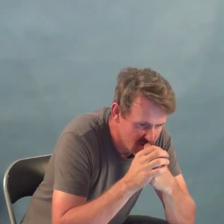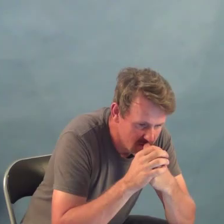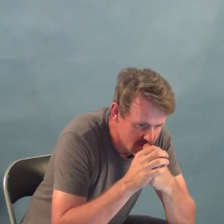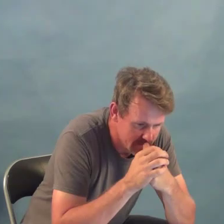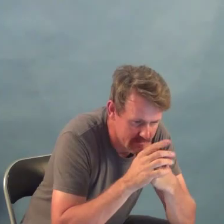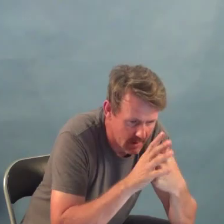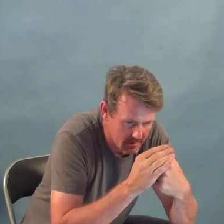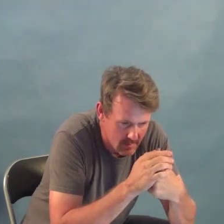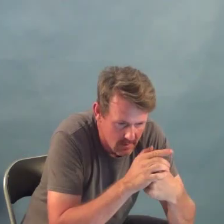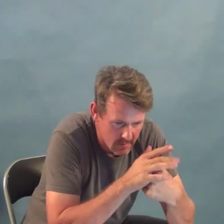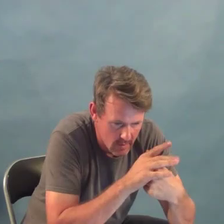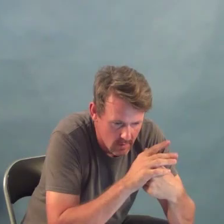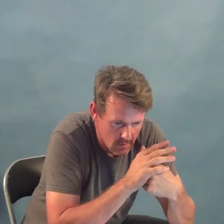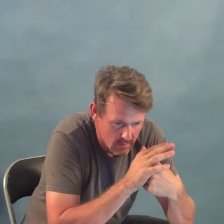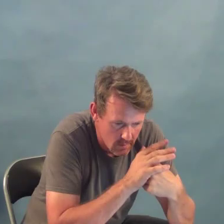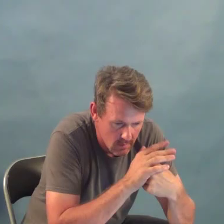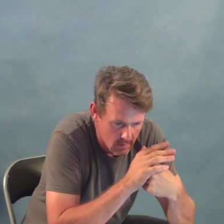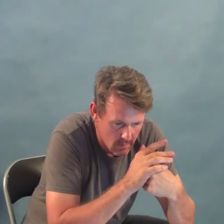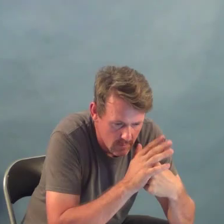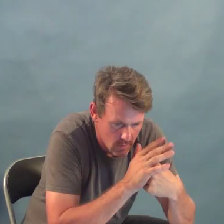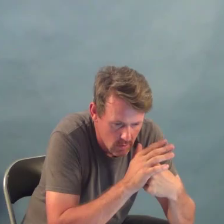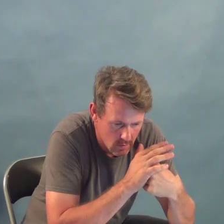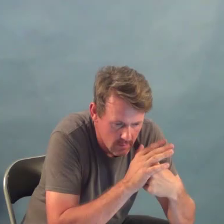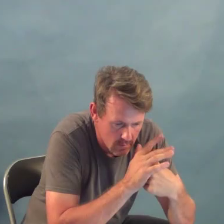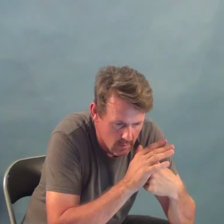Dziwne to jest...